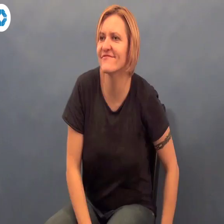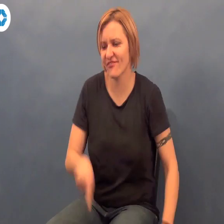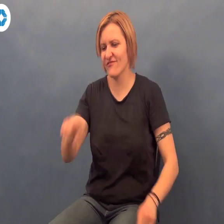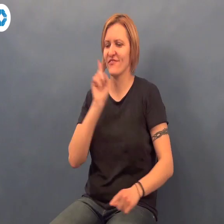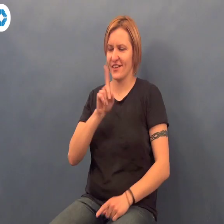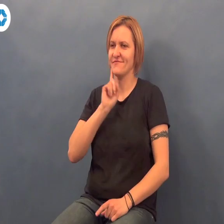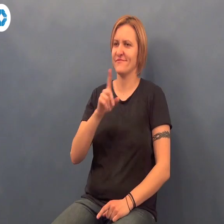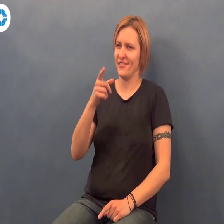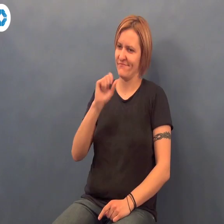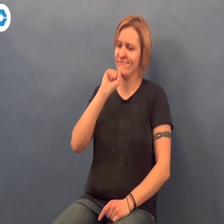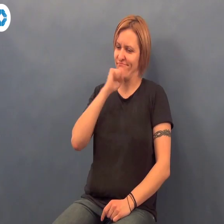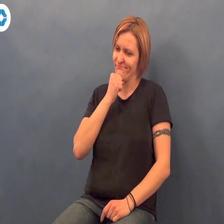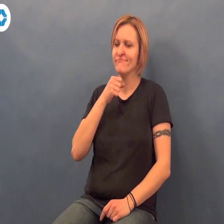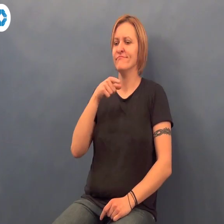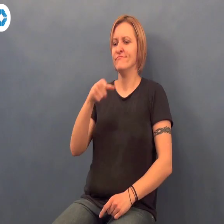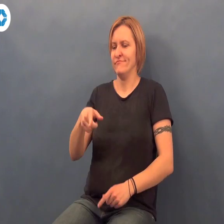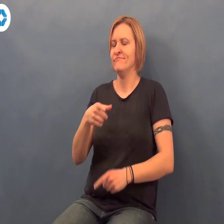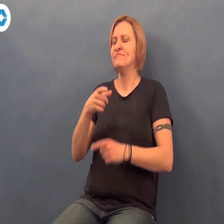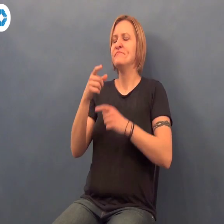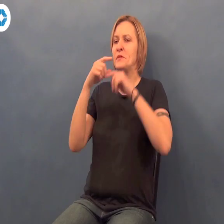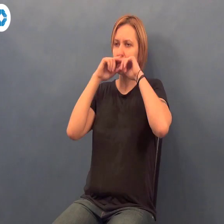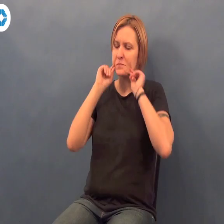Tam jest stary facet z wąsami.